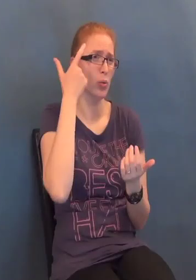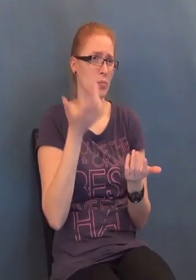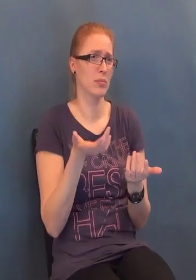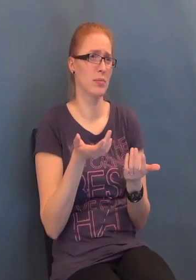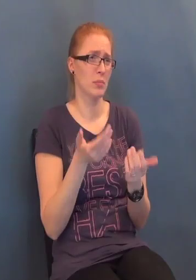Centrum.